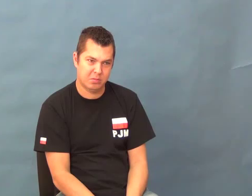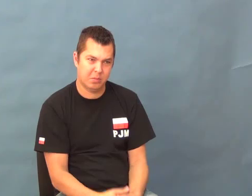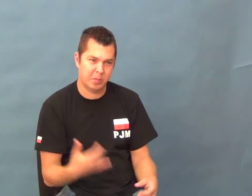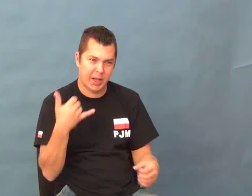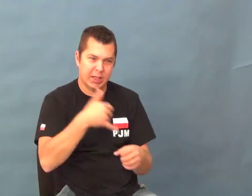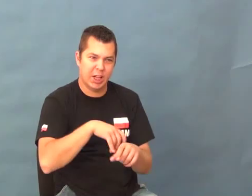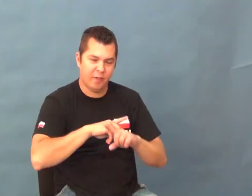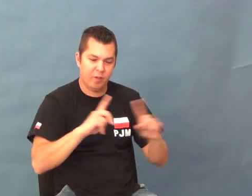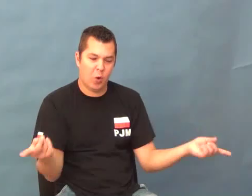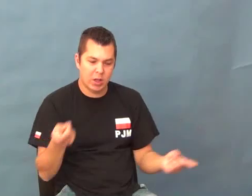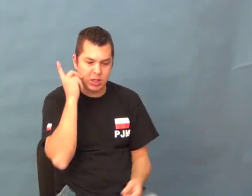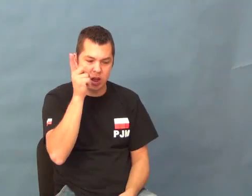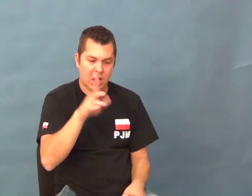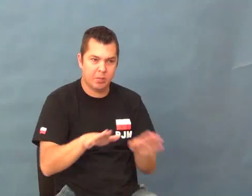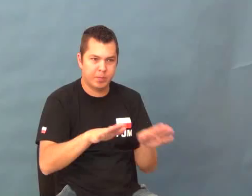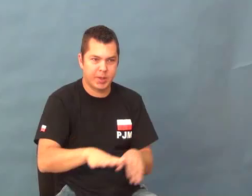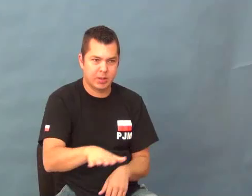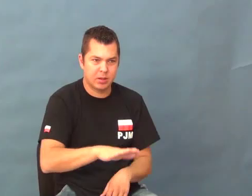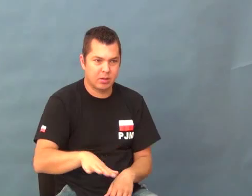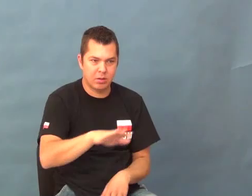Tankować nie wolno w tym miejscu, jest zakaz.